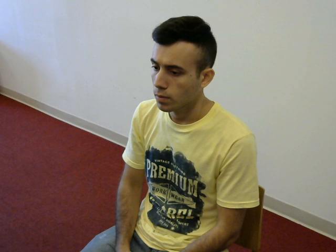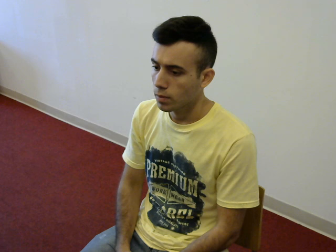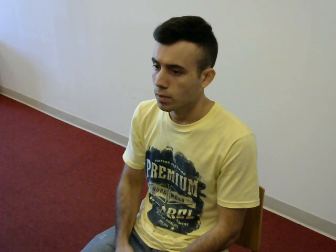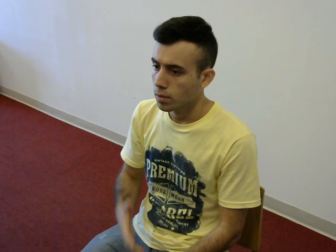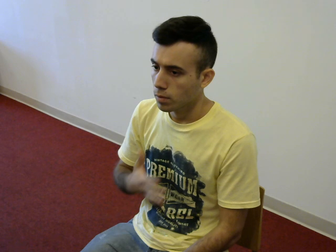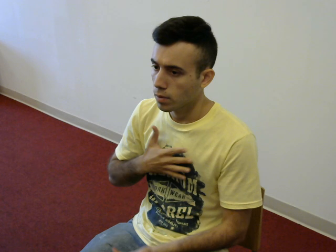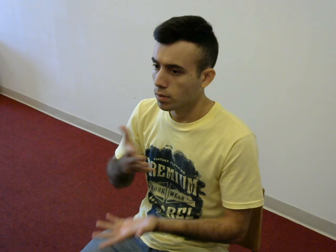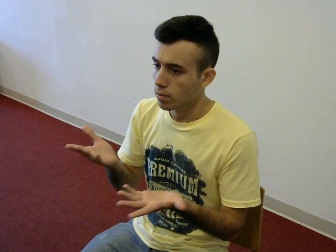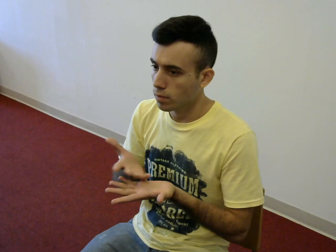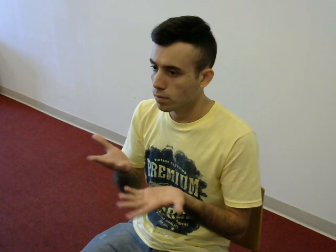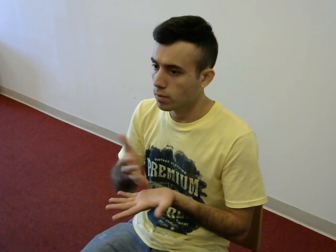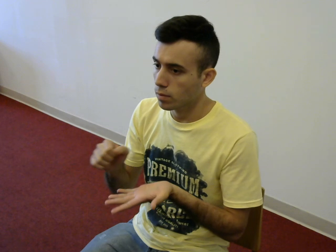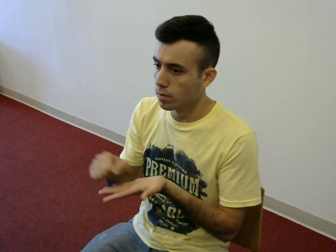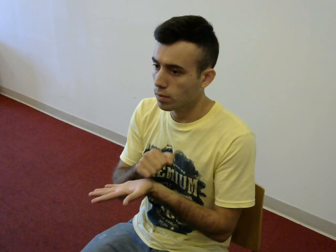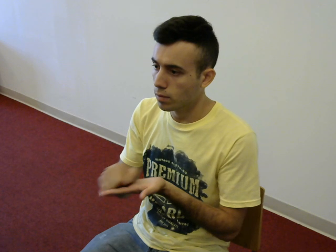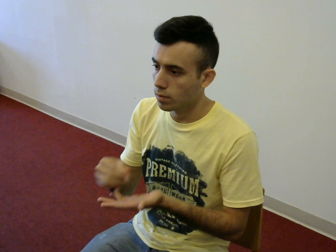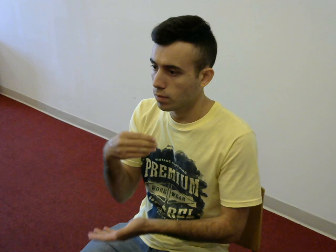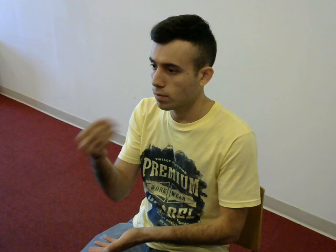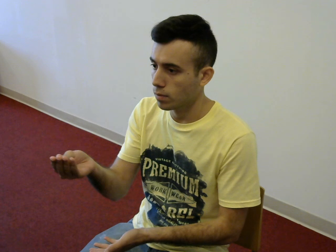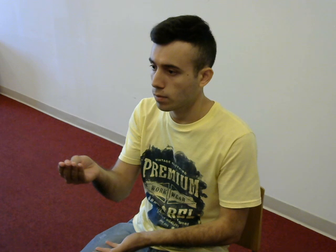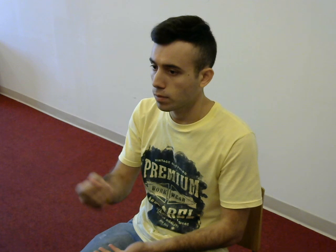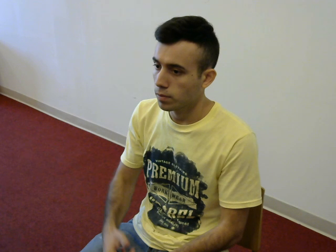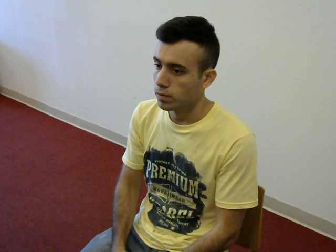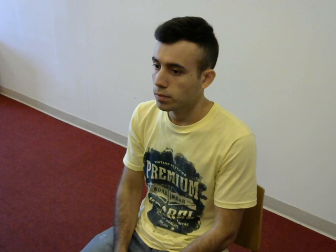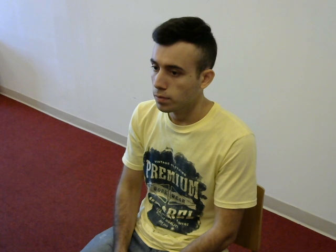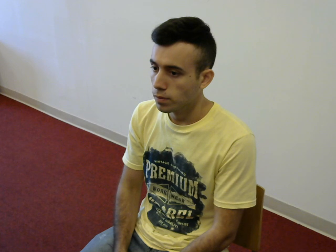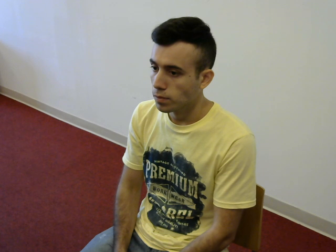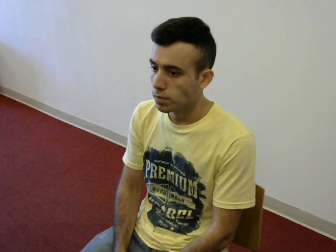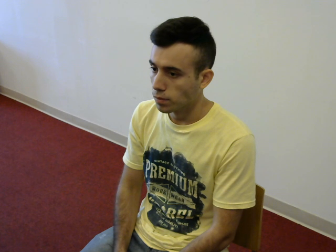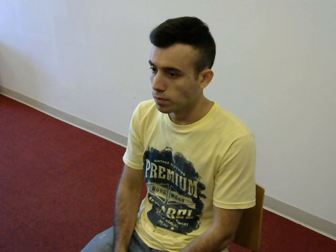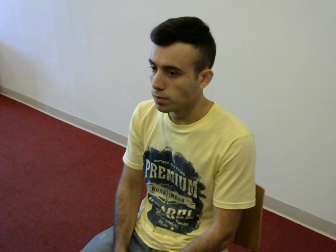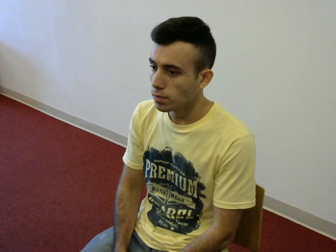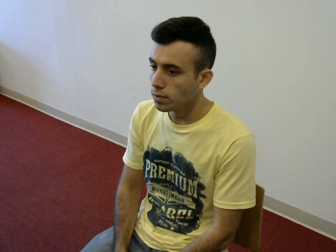Mən hansı sənədləri verməliyəm?